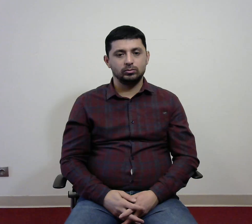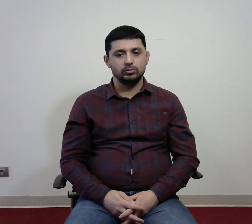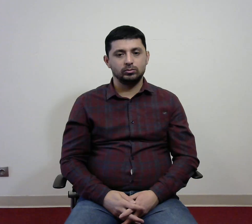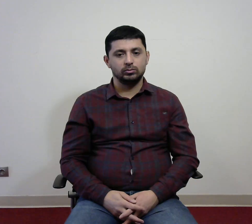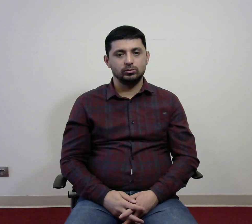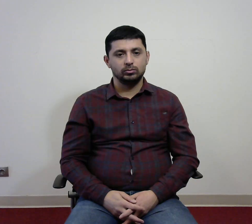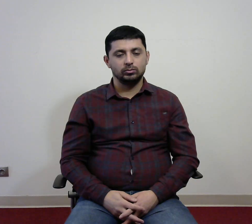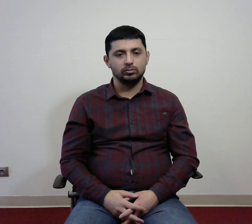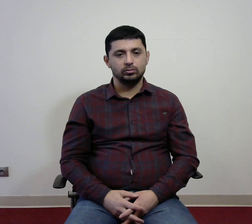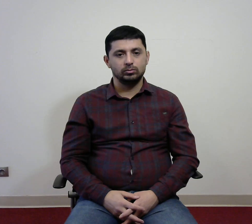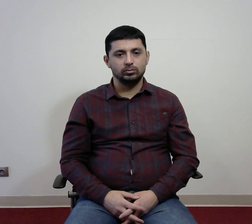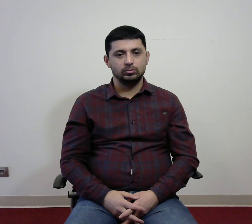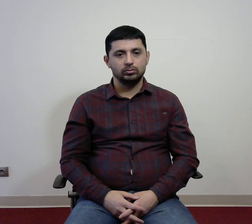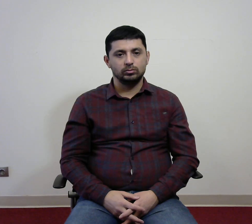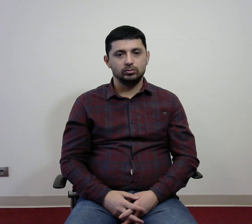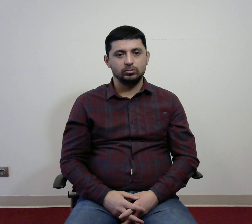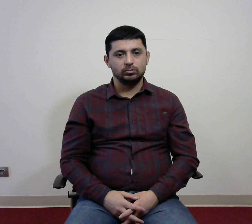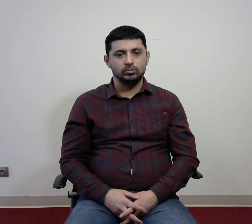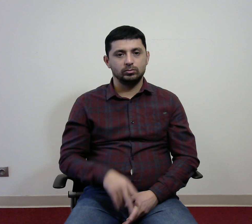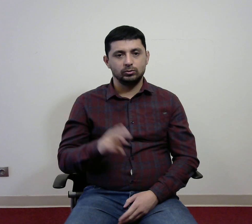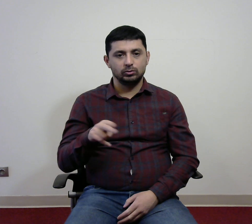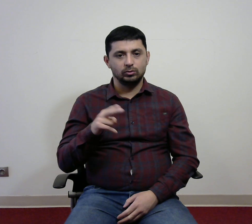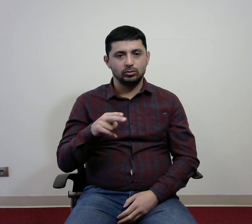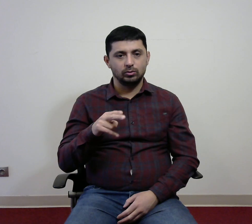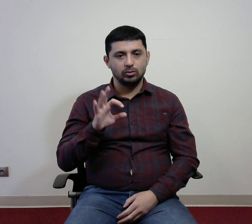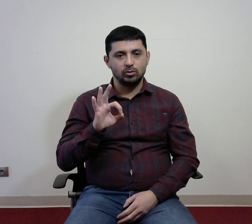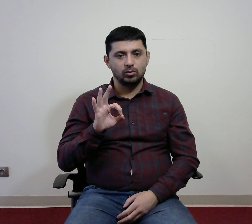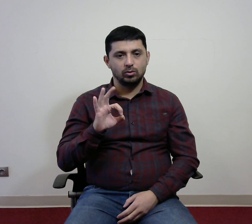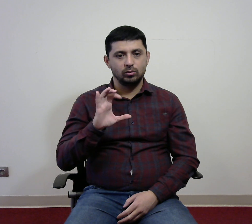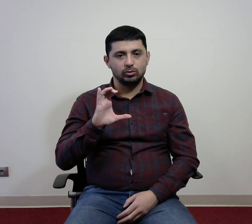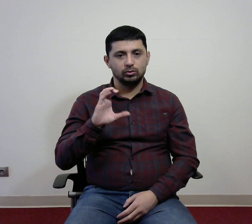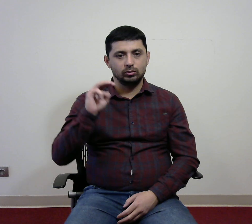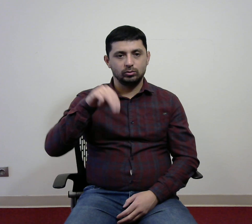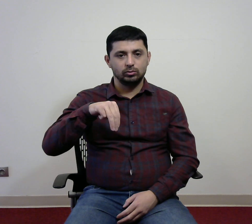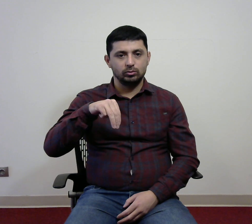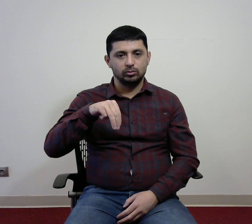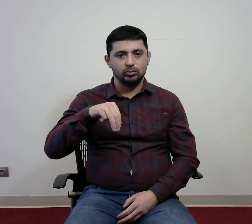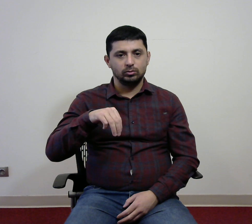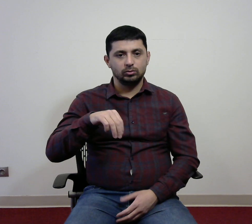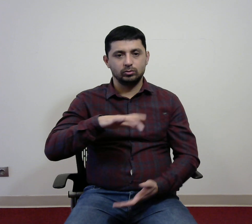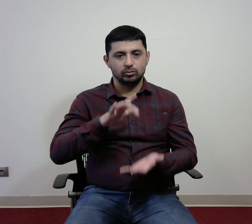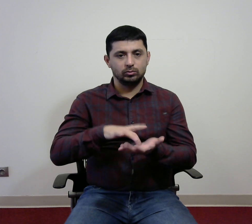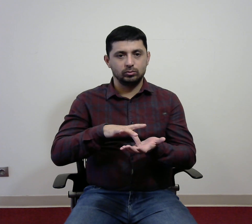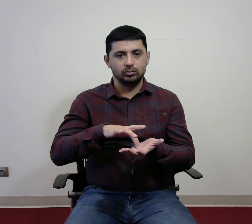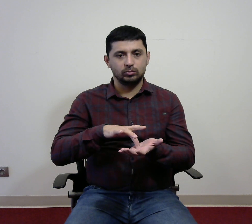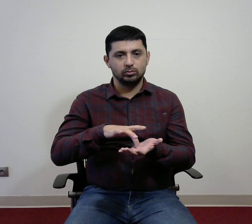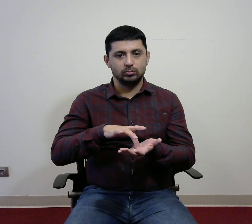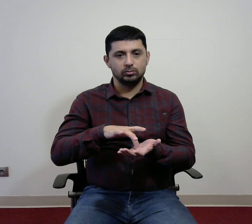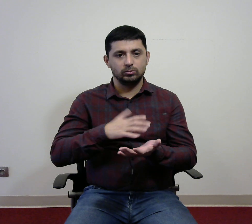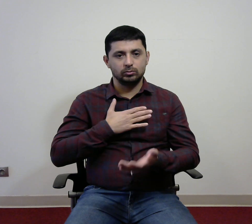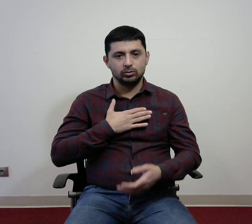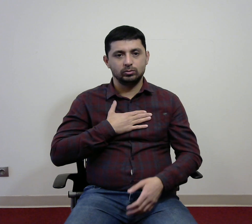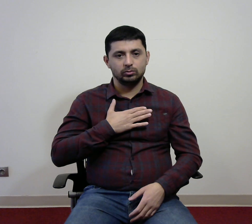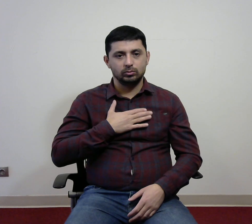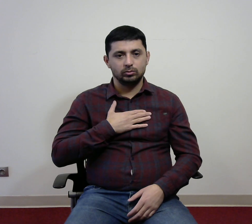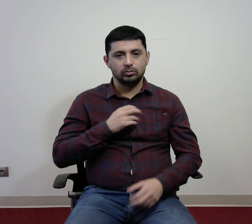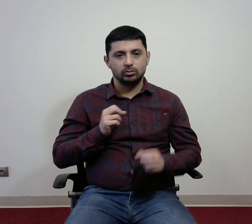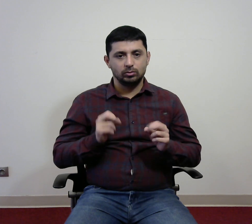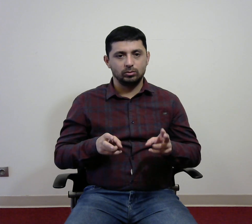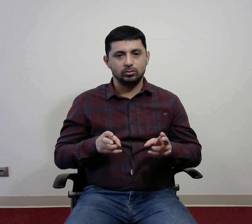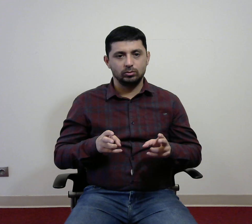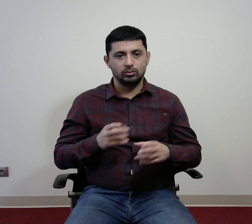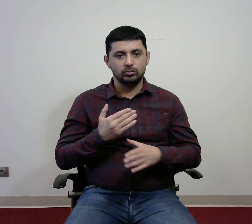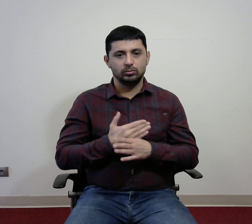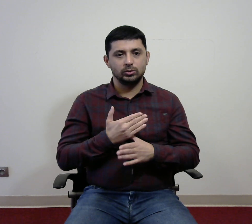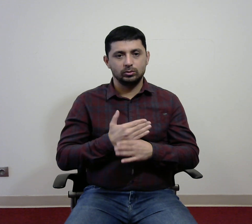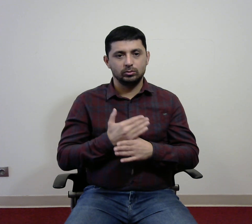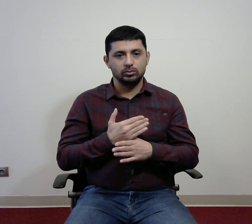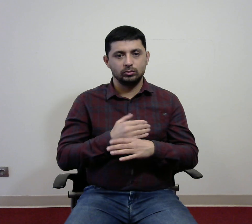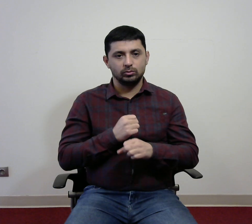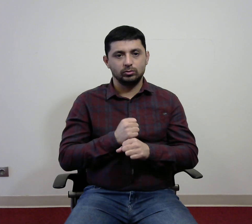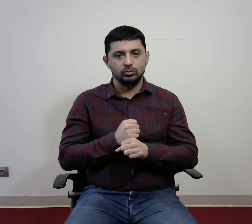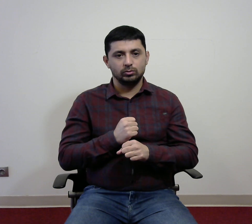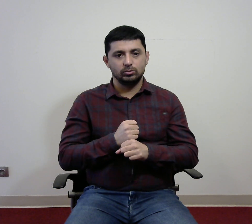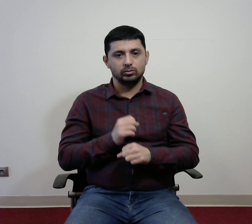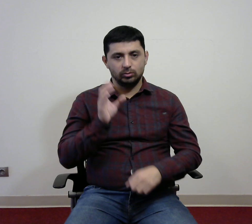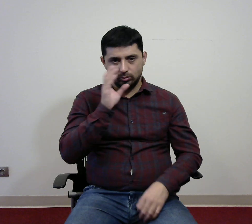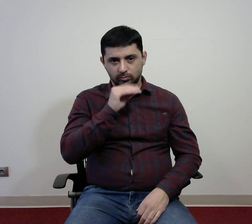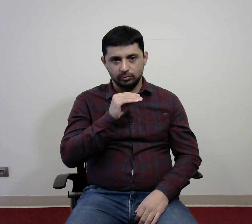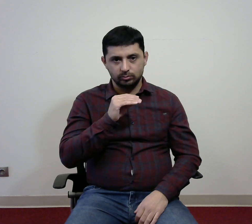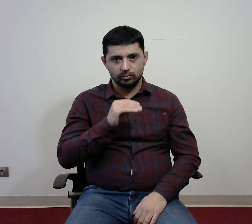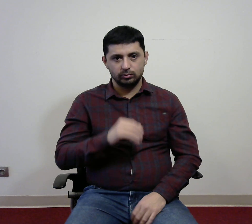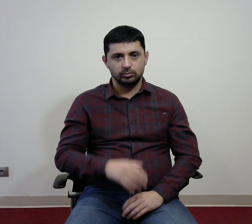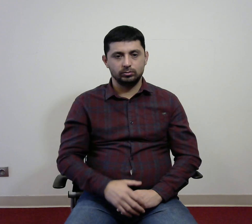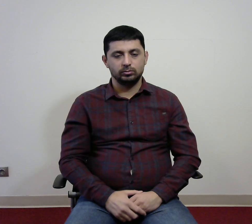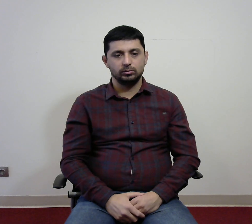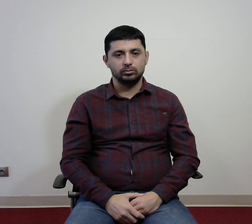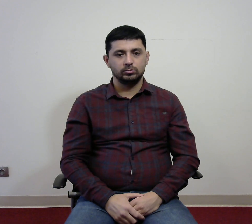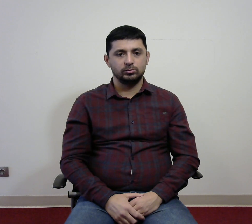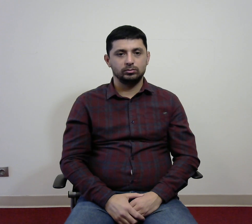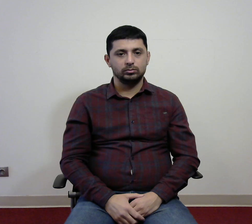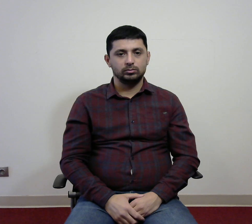DOST Mərkəzləri mənə necə kömək edə bilər?